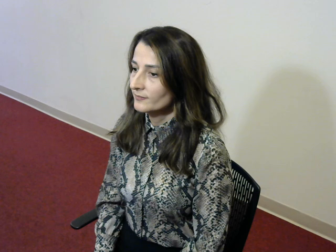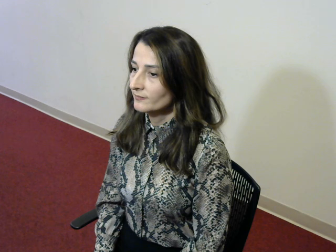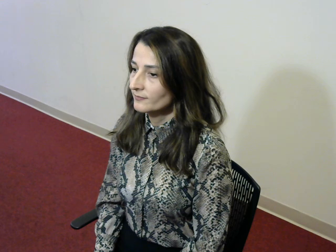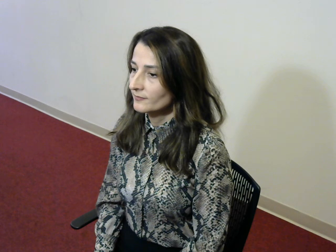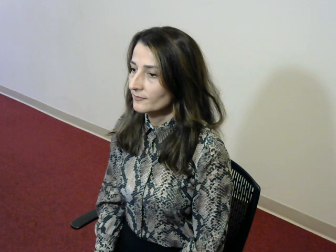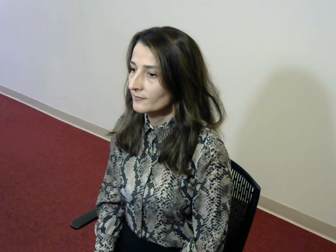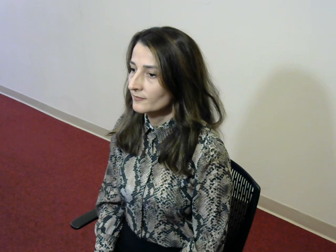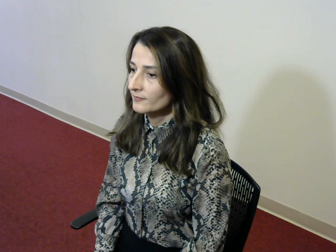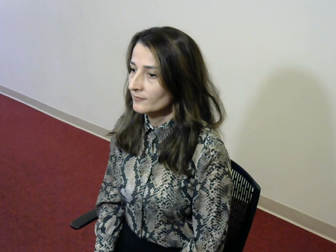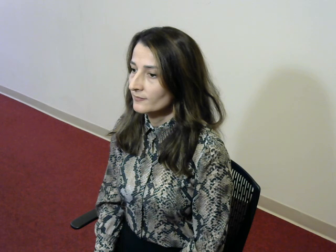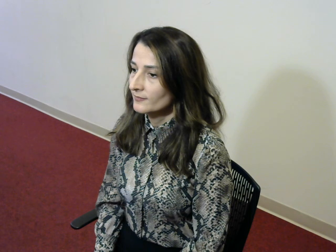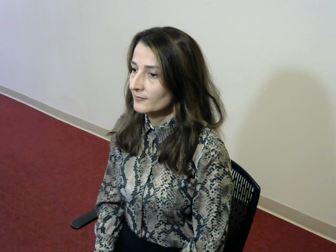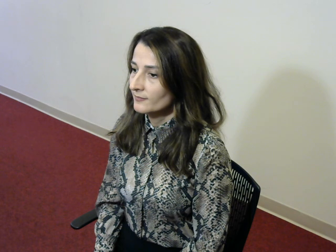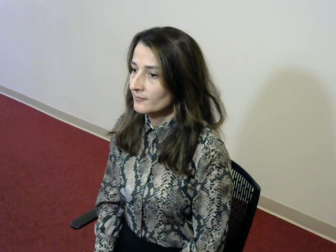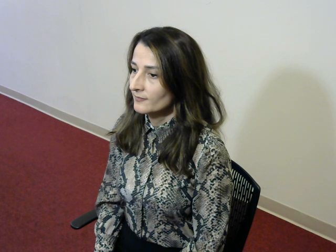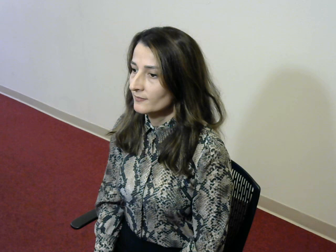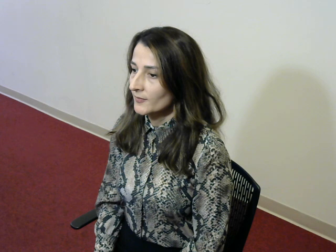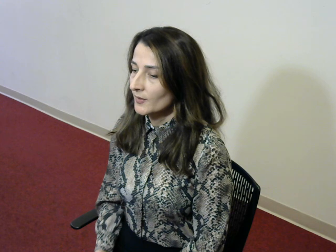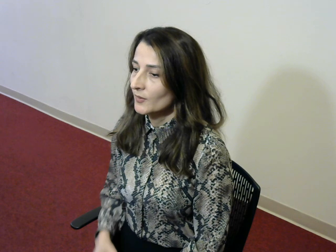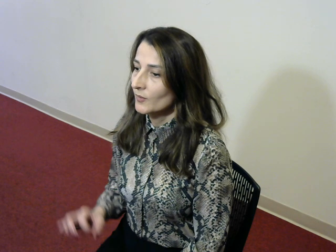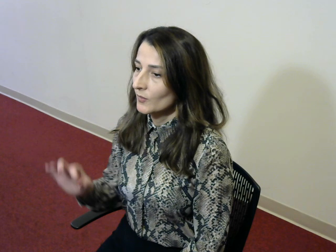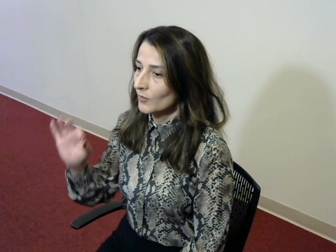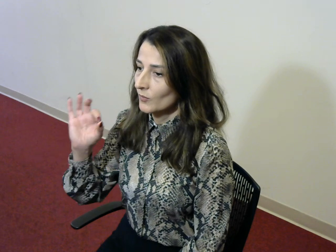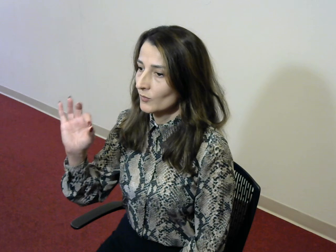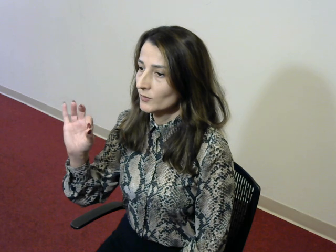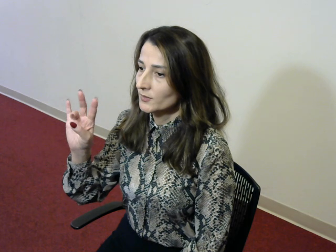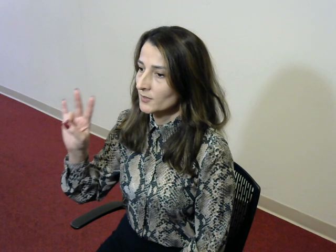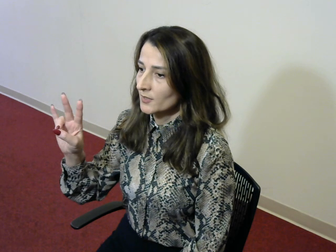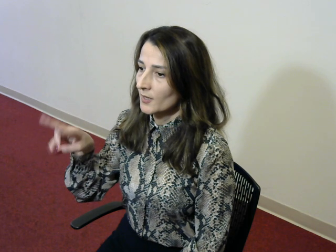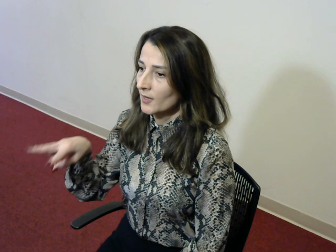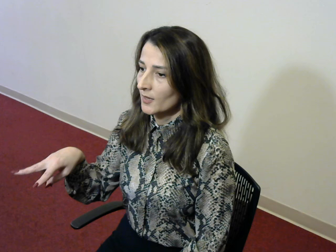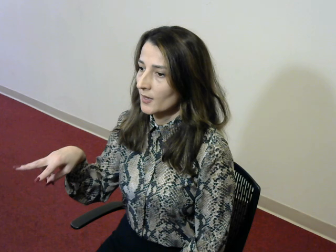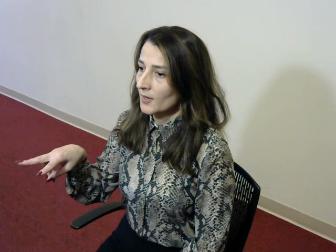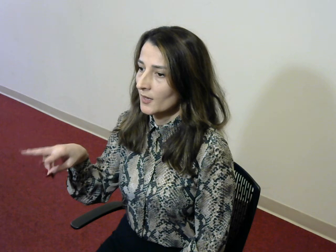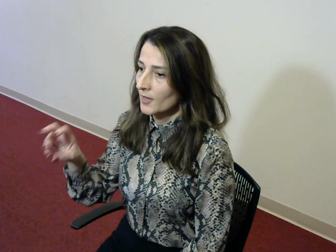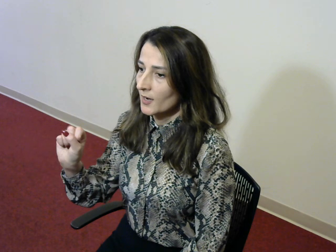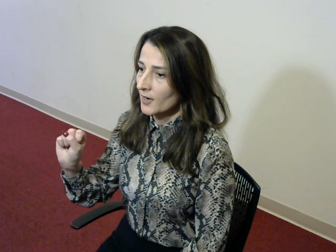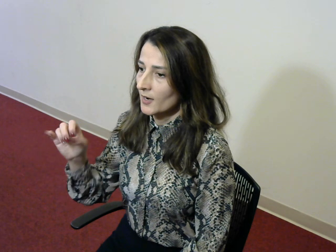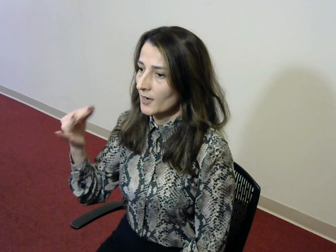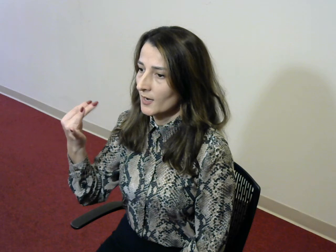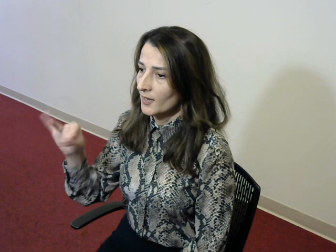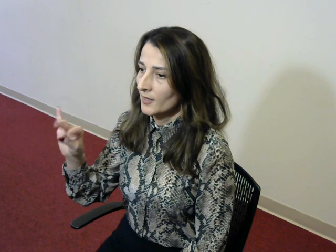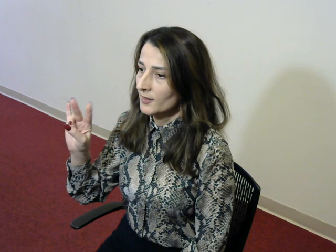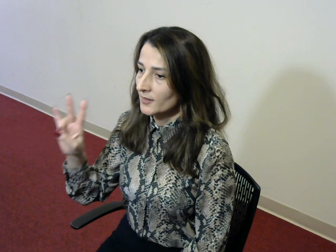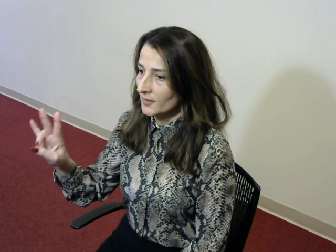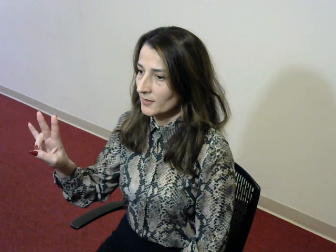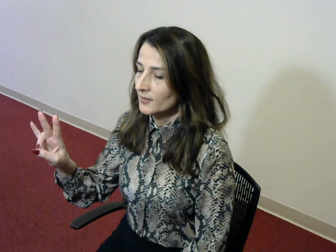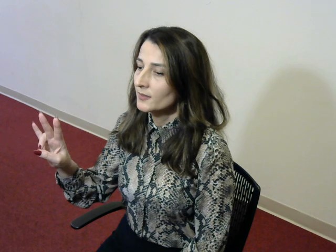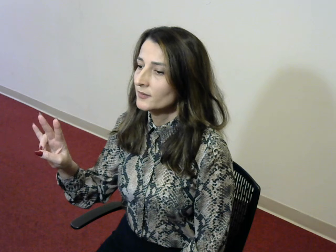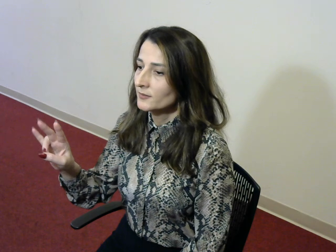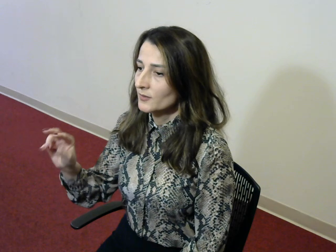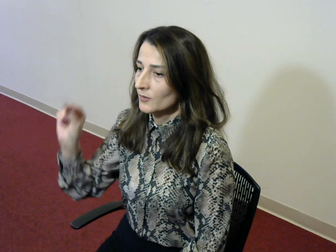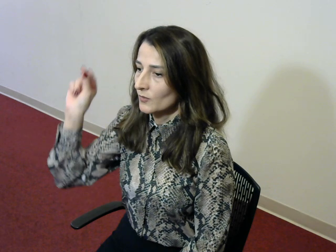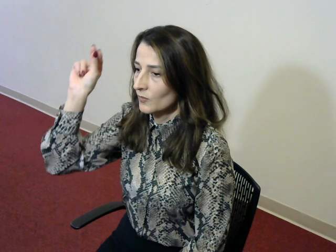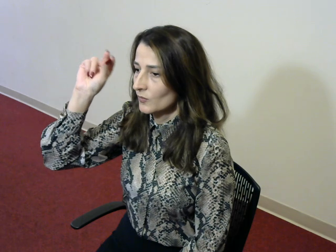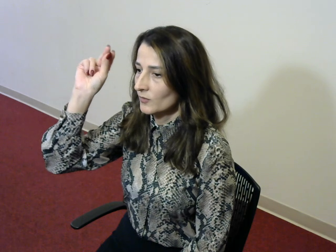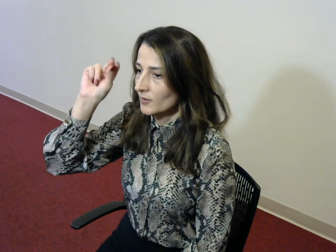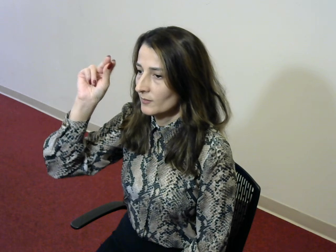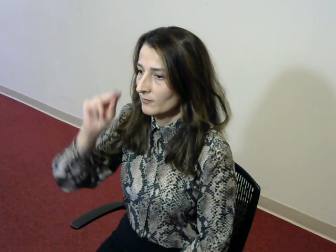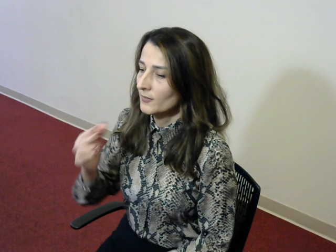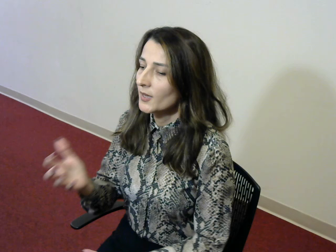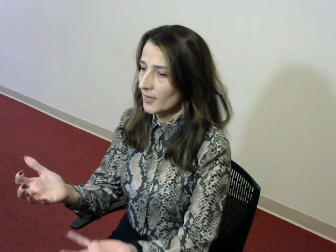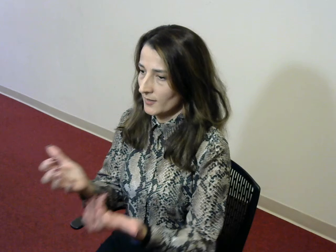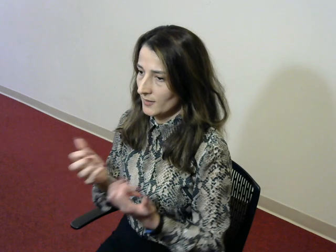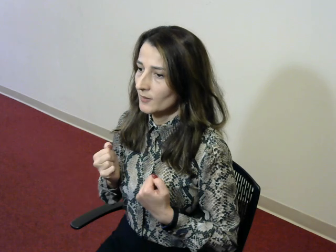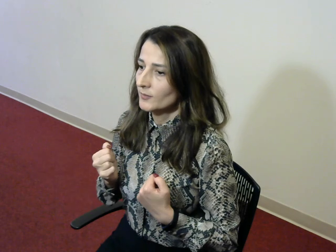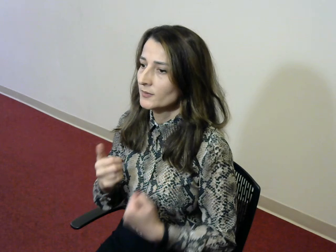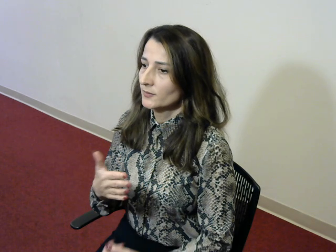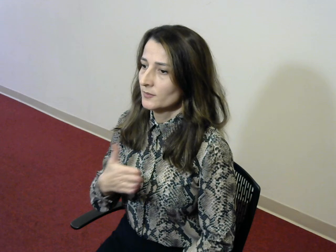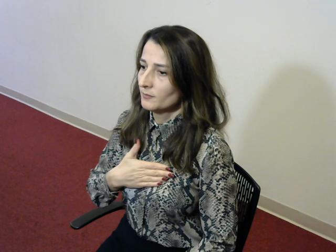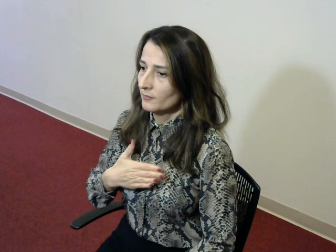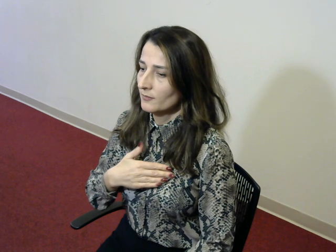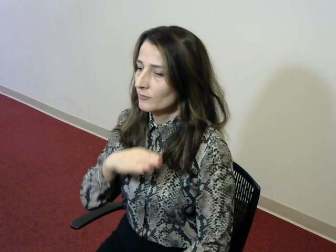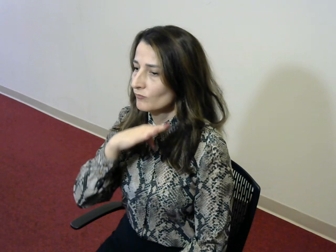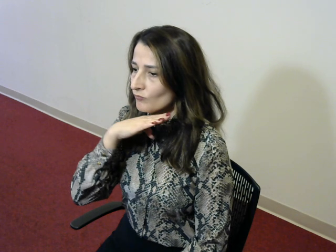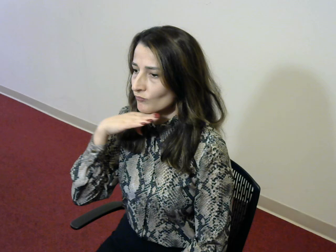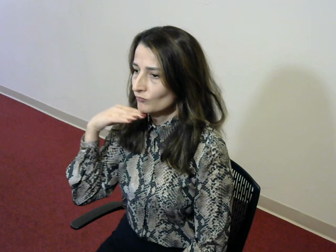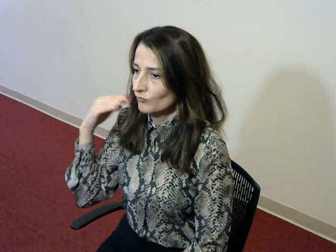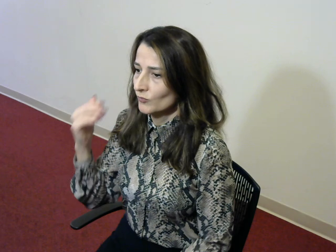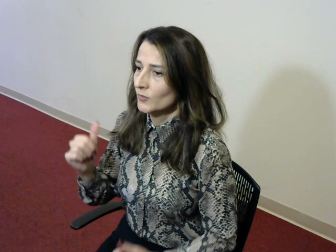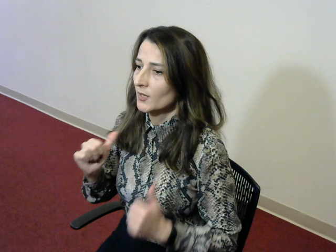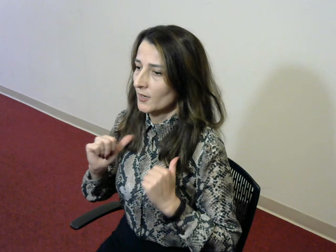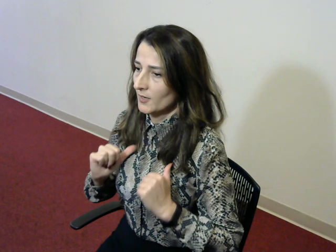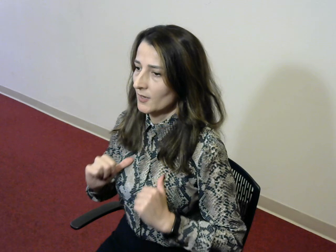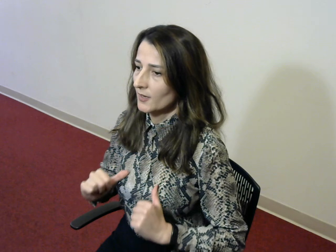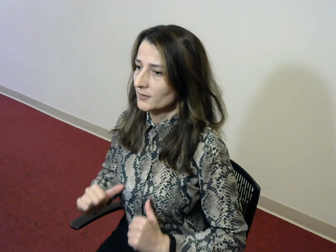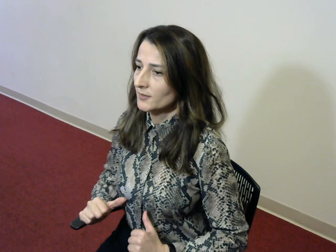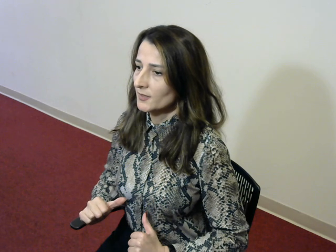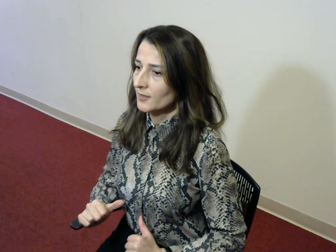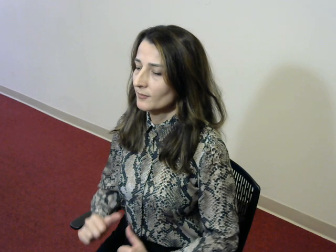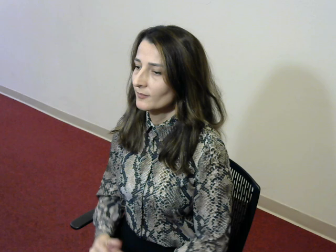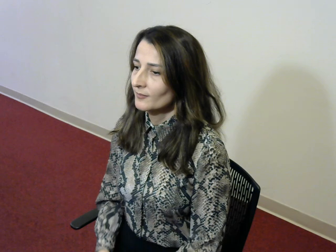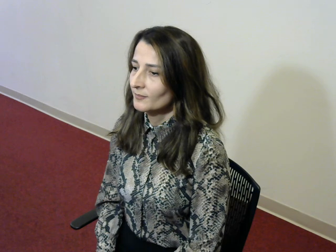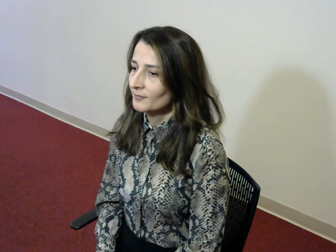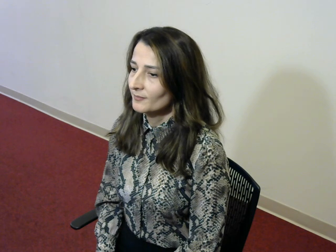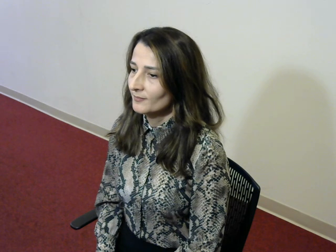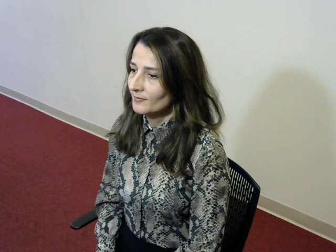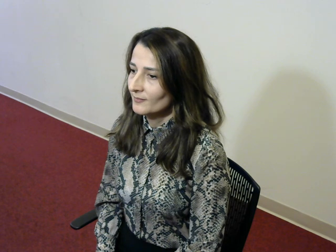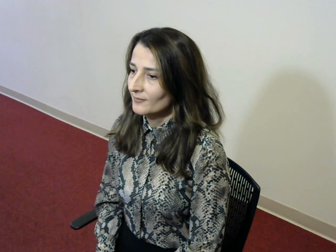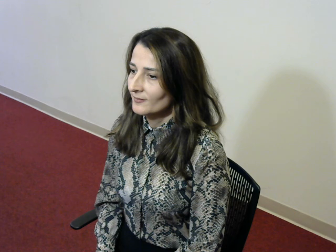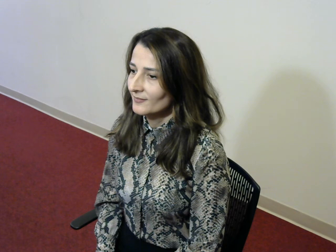Onlayn təhsil almaq mənə çox rahatdır